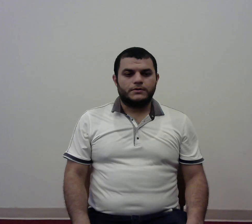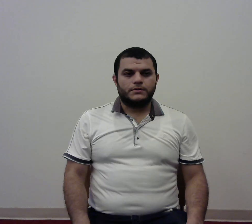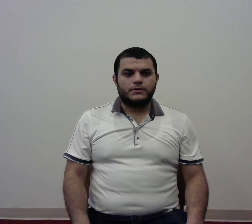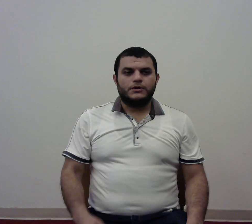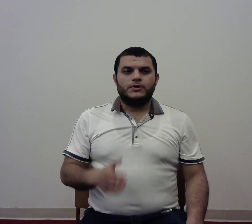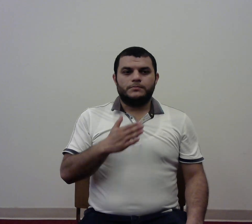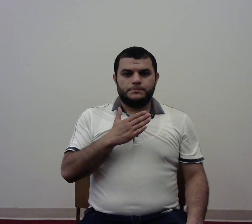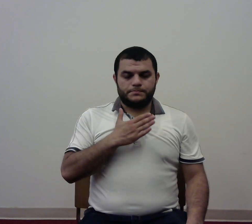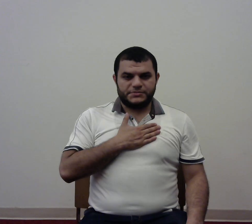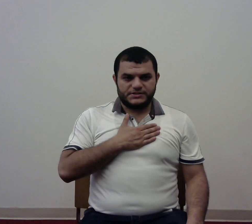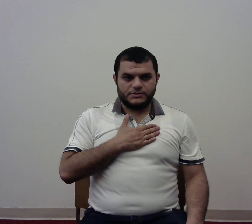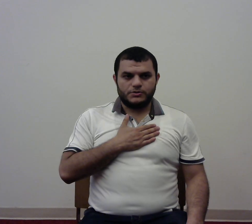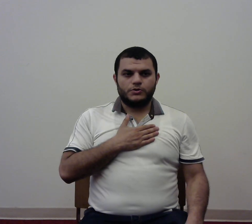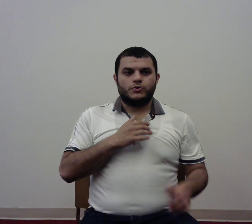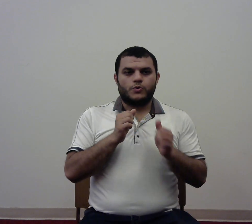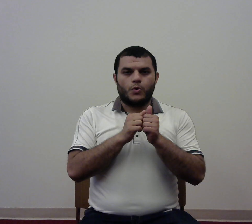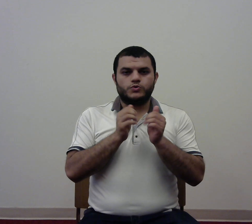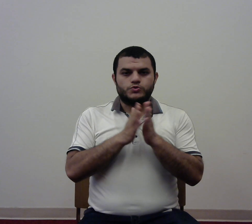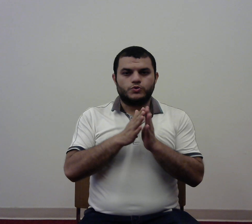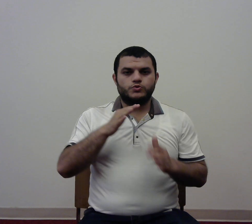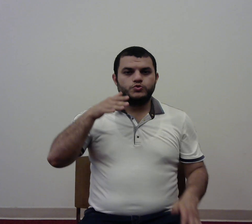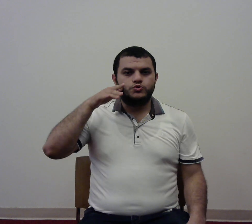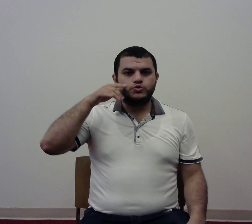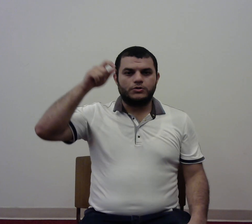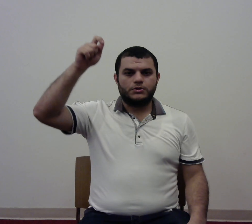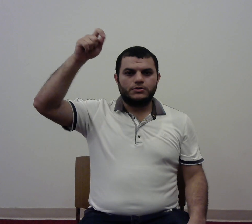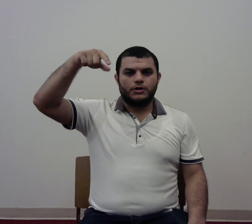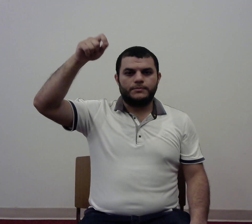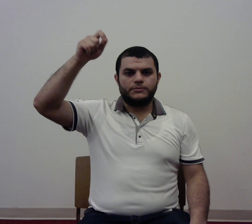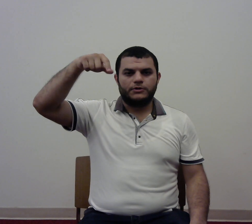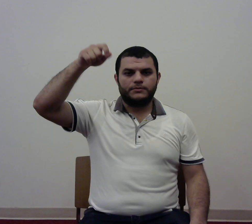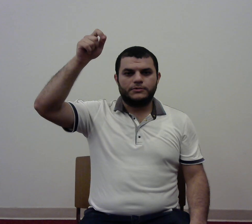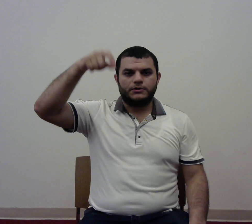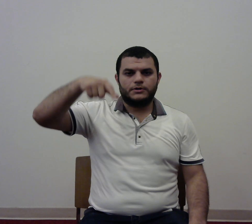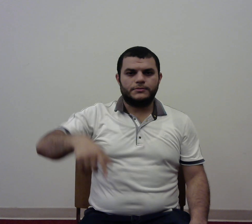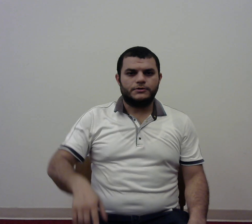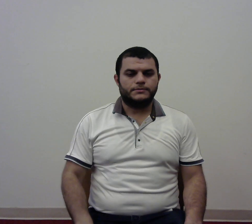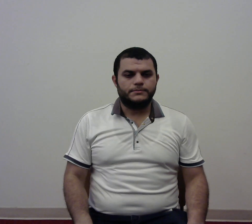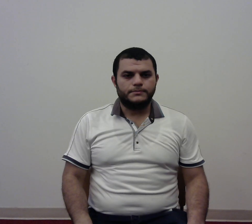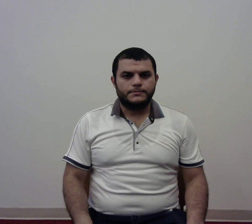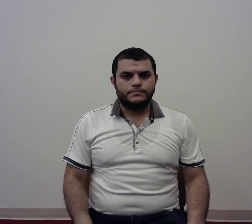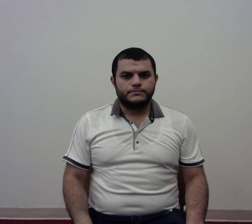Bizə qonşudan su damır